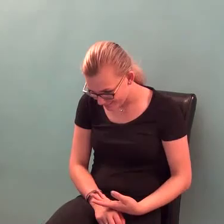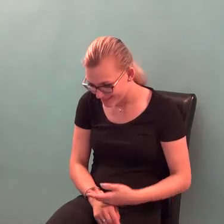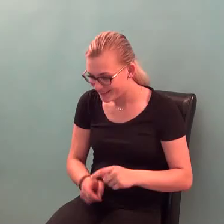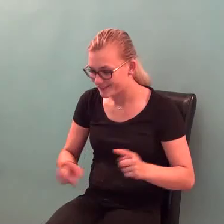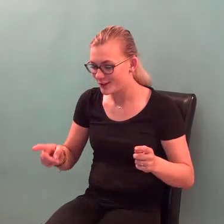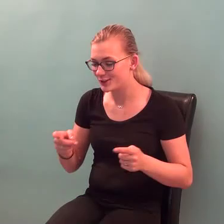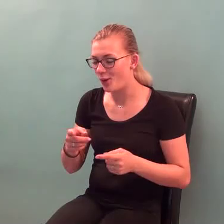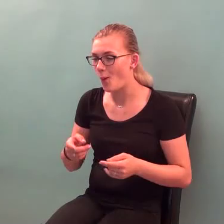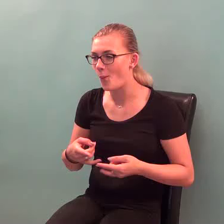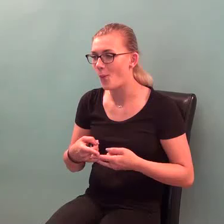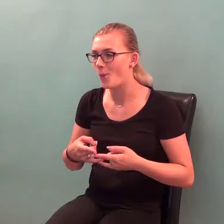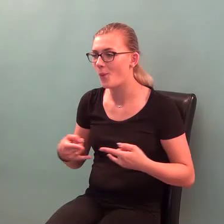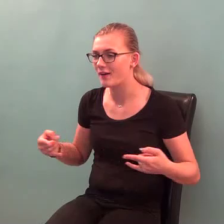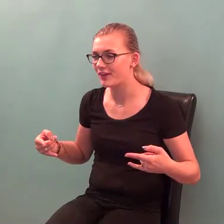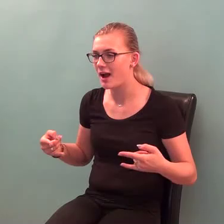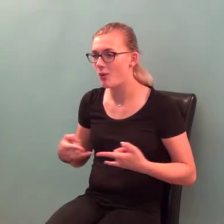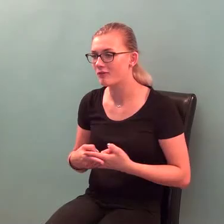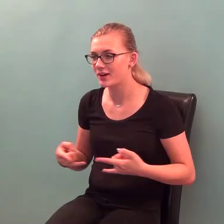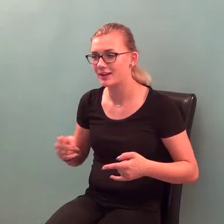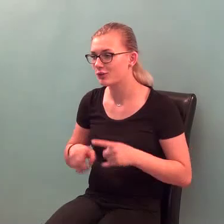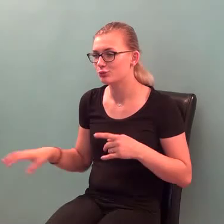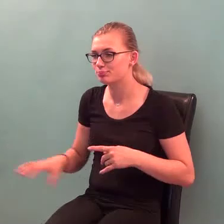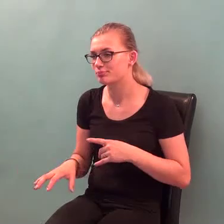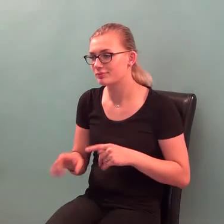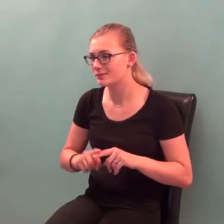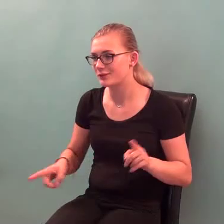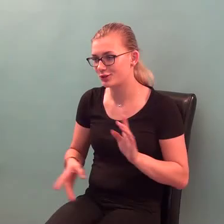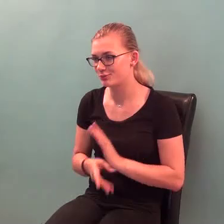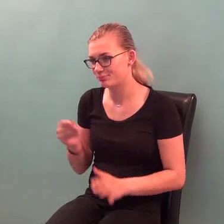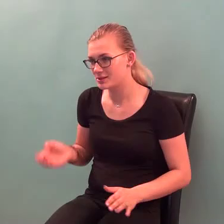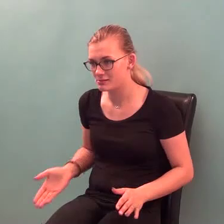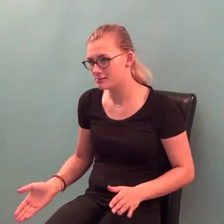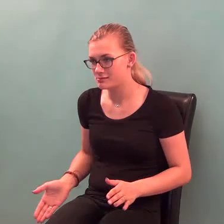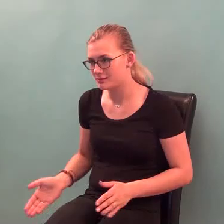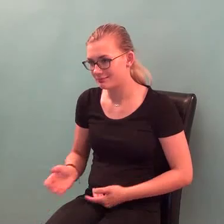Nie wolno ławki piłować, a potem jej ukraść.